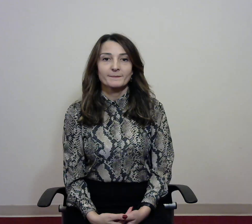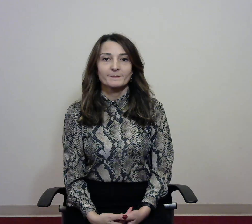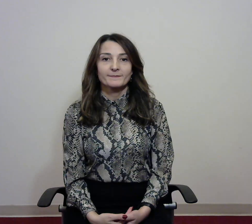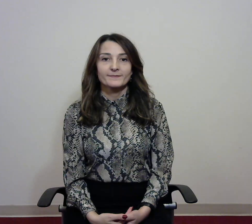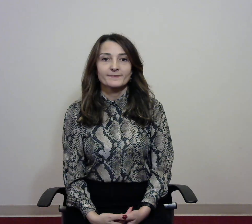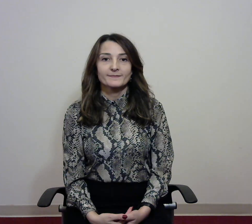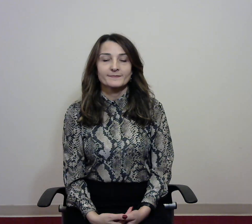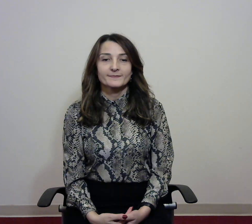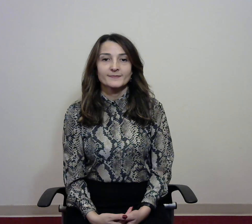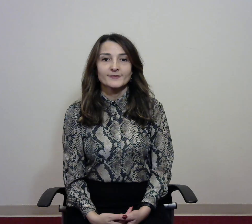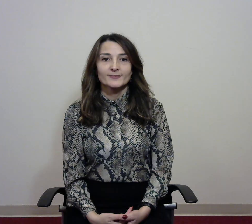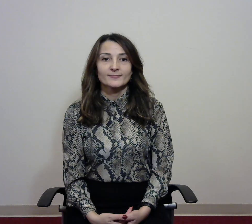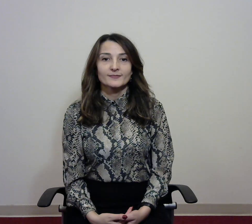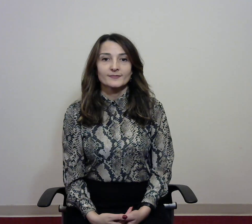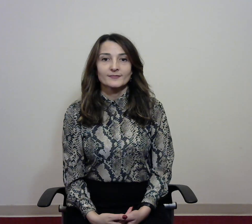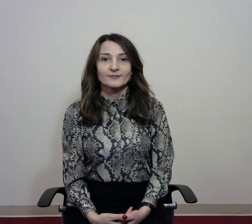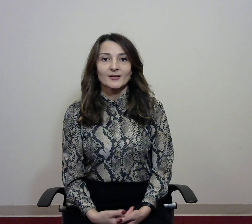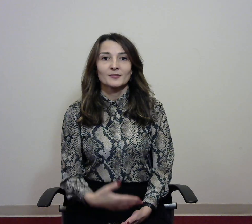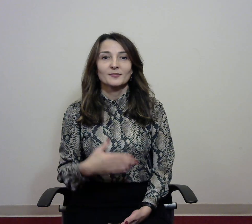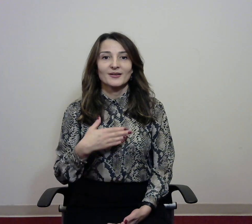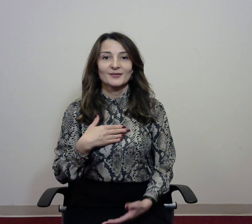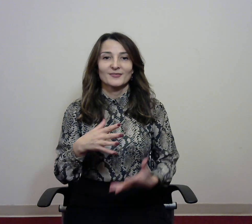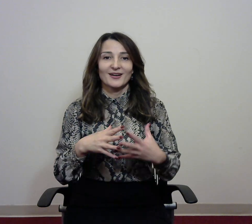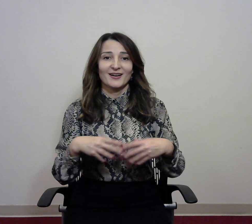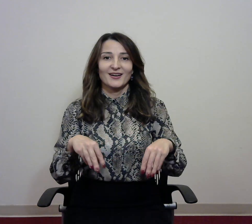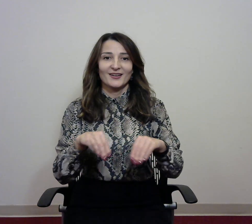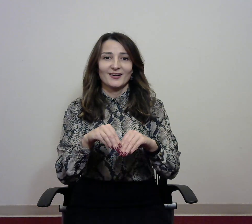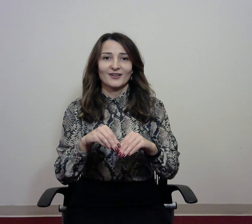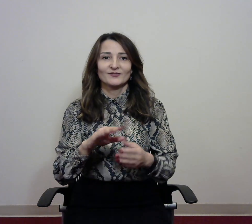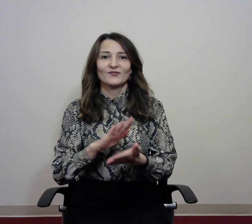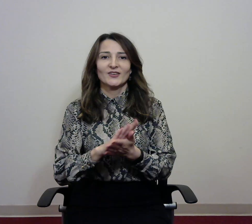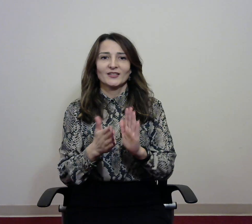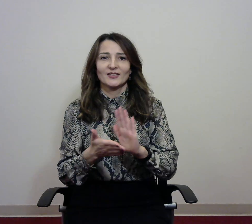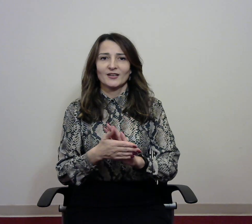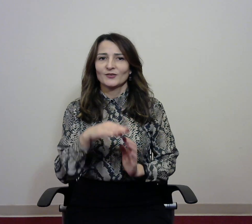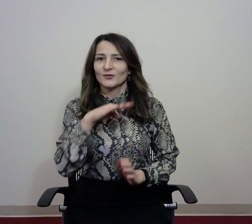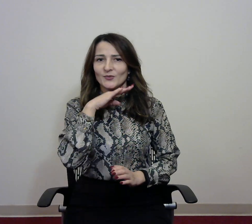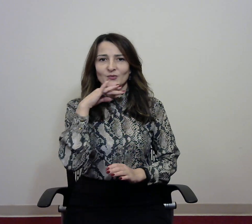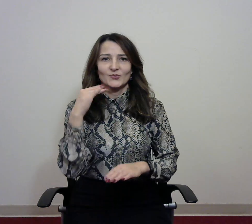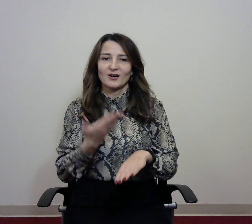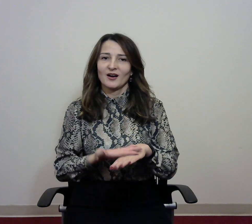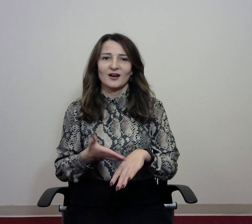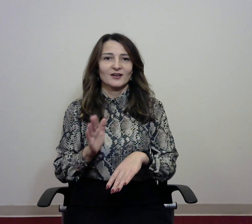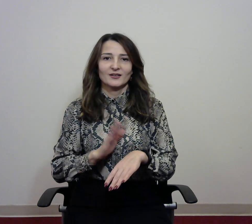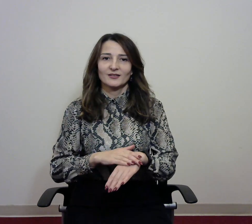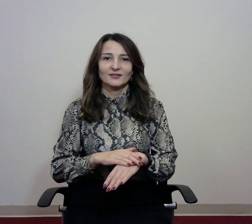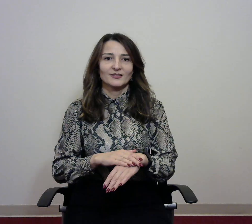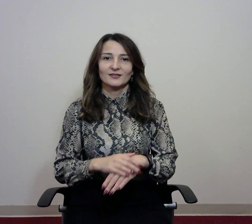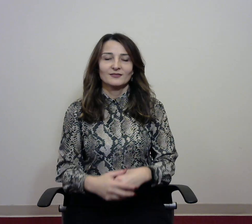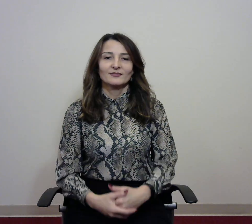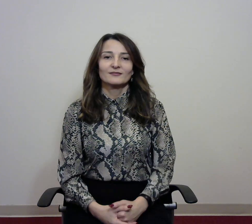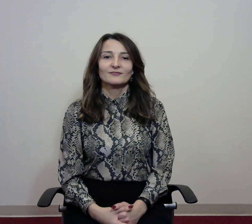Mənim ailəmin vəziyyəti çox ağırdır